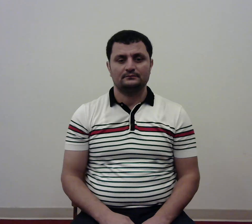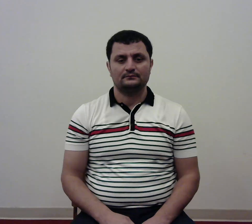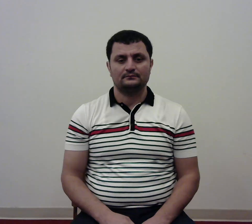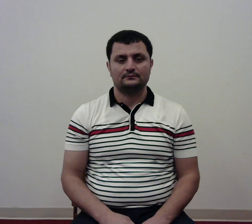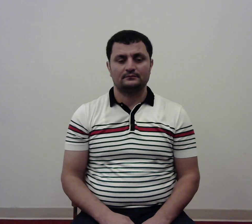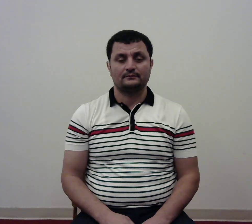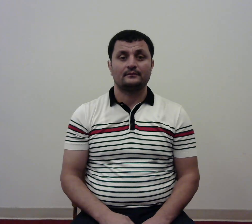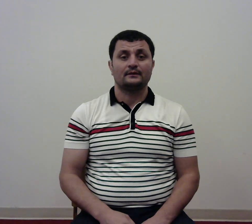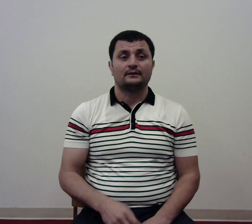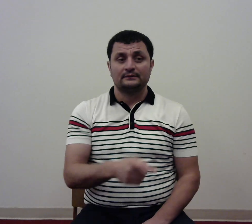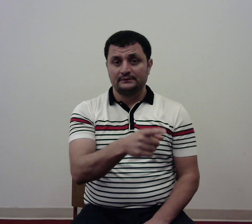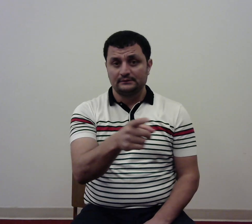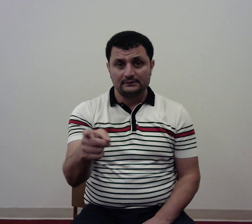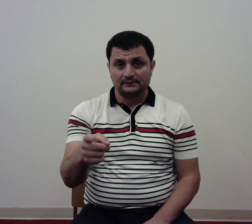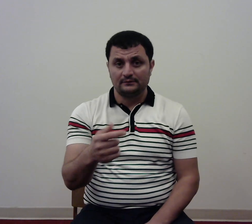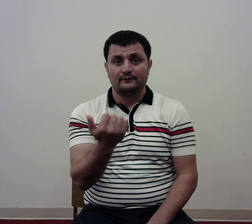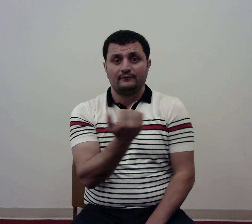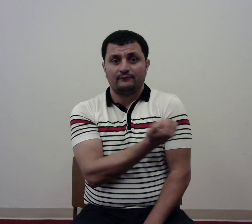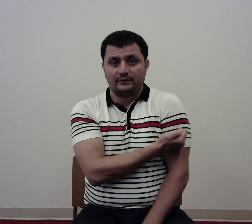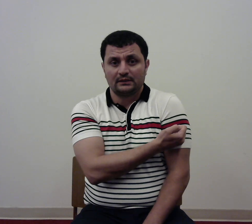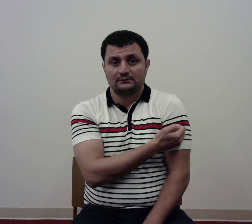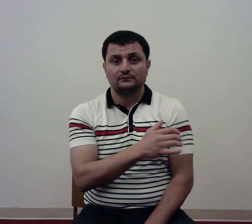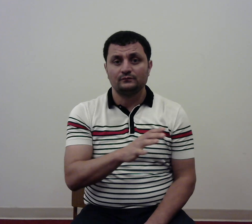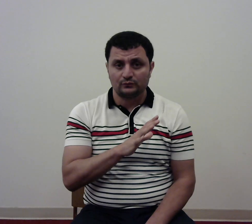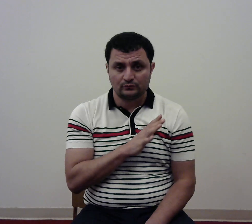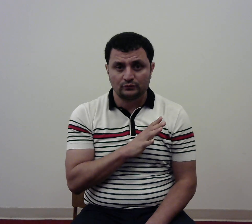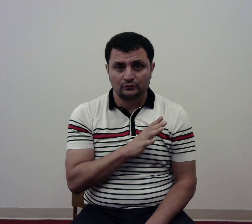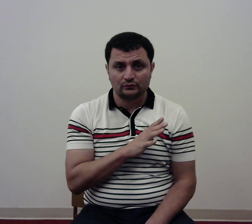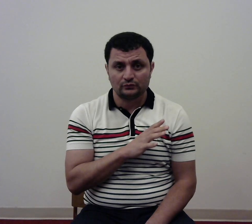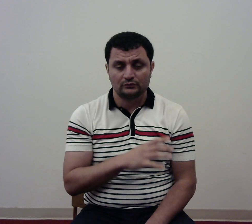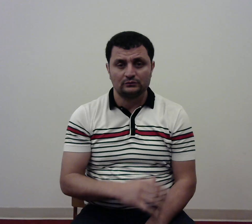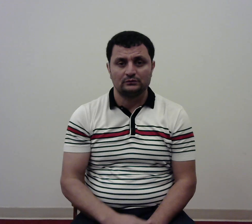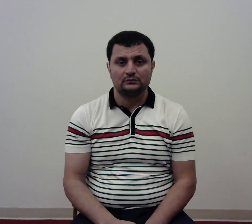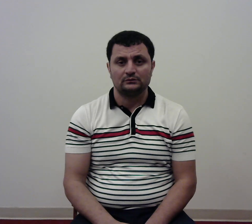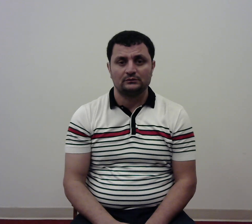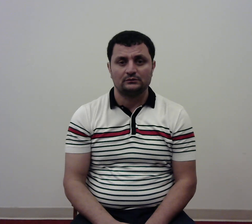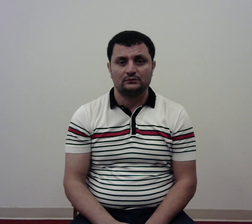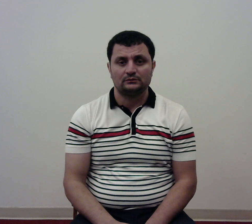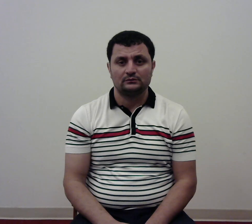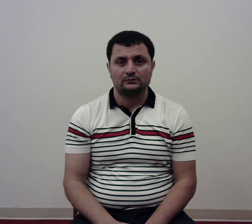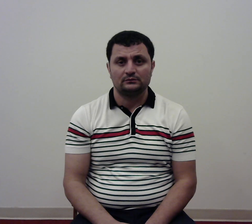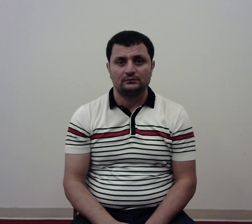Siz vaksin vurdurmusuzmu?